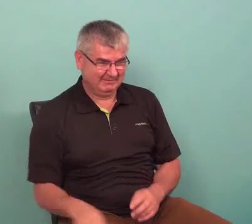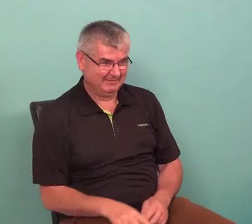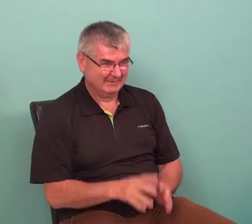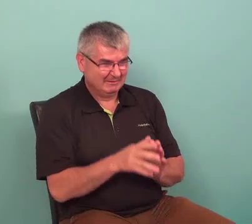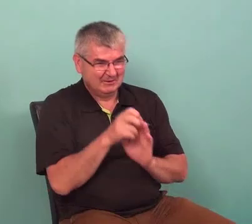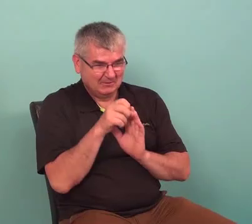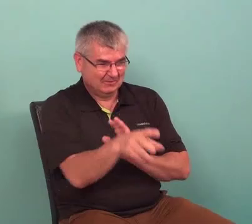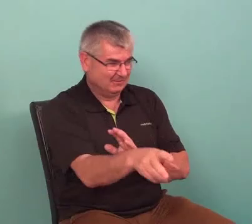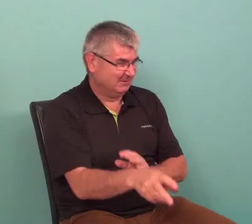Ryba pluje.